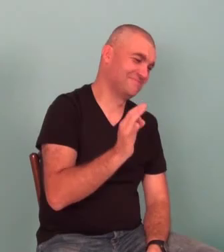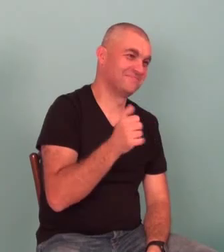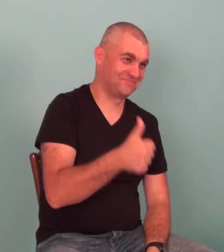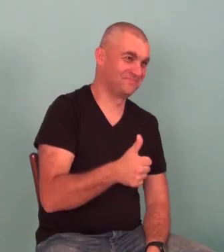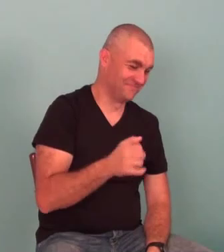Super.